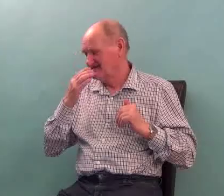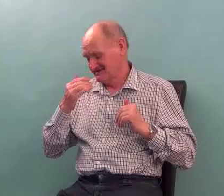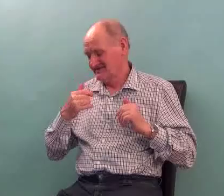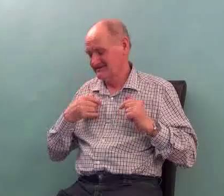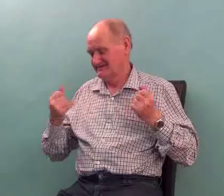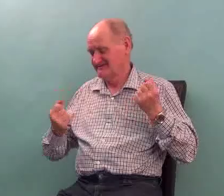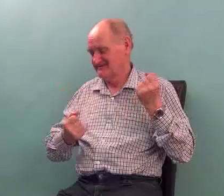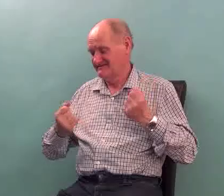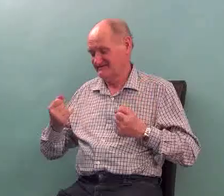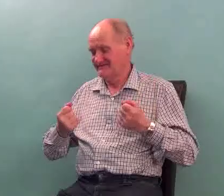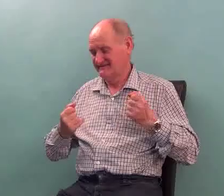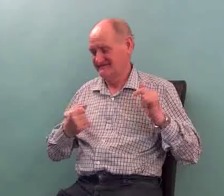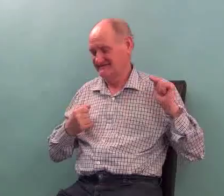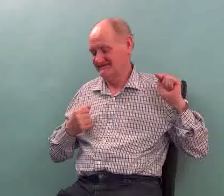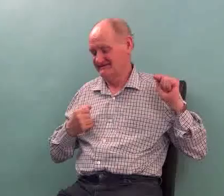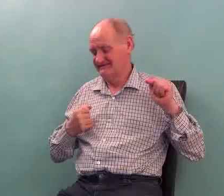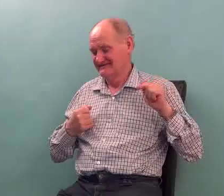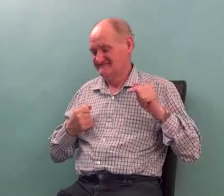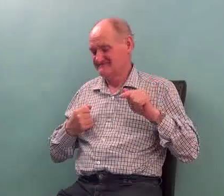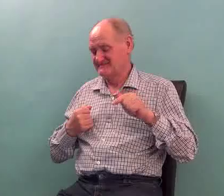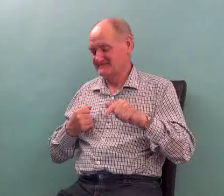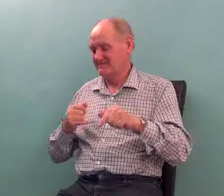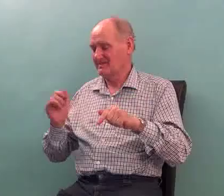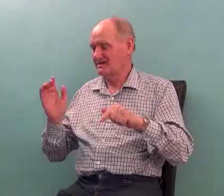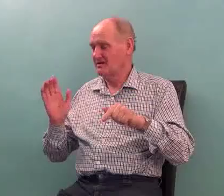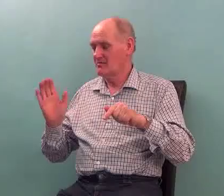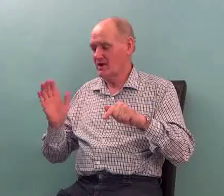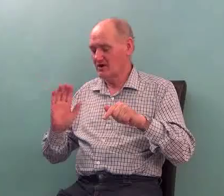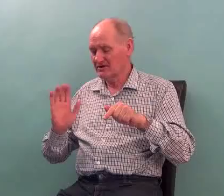Ja jechałem samochodem do Bułgarii...